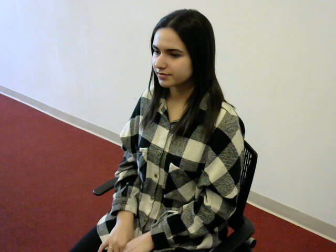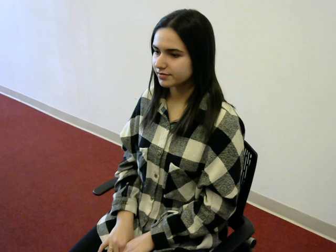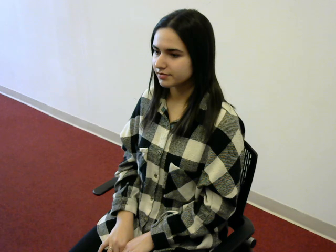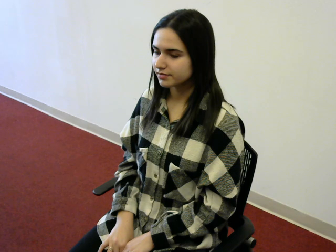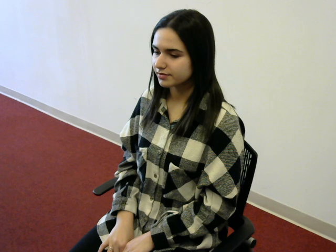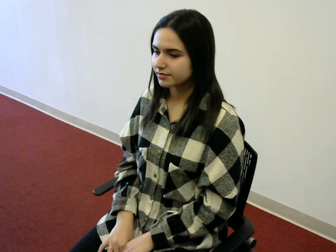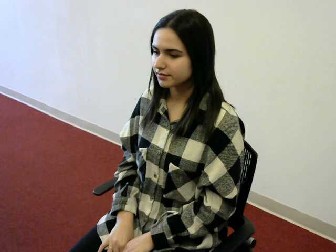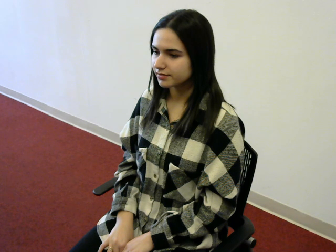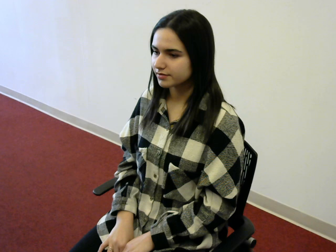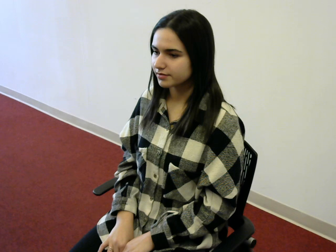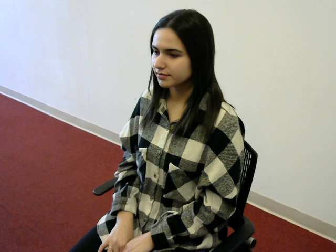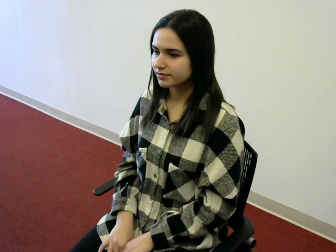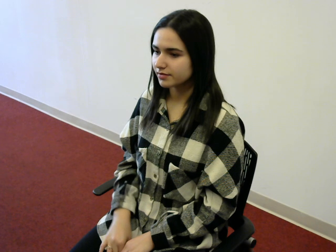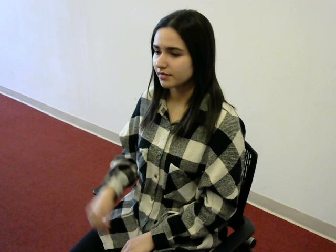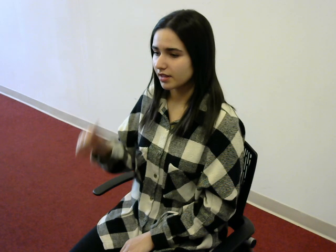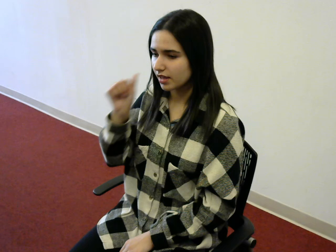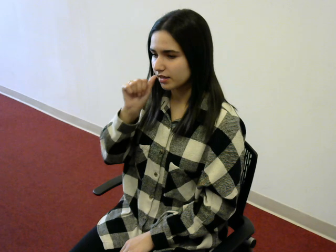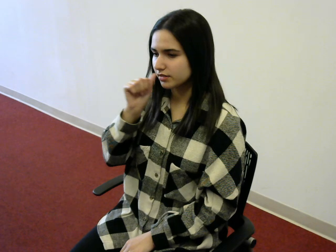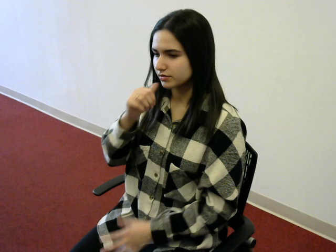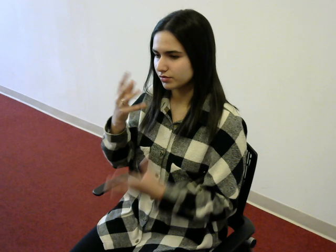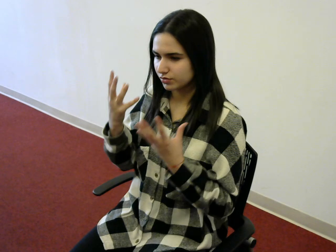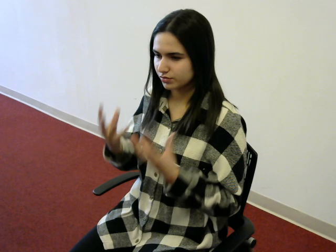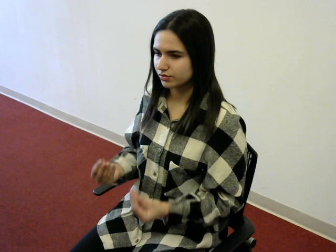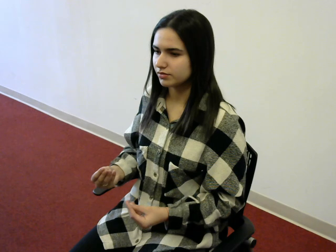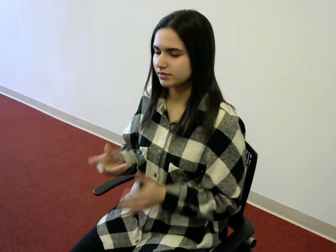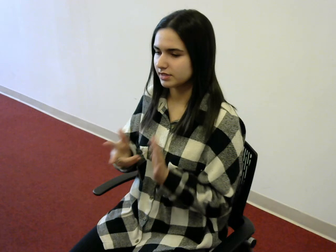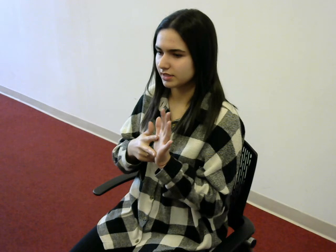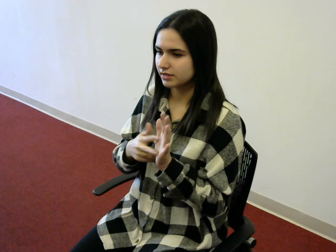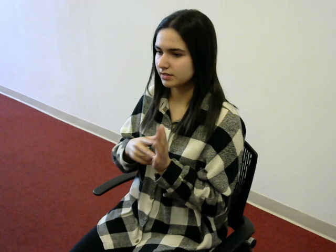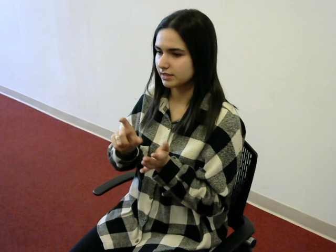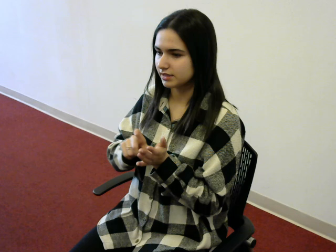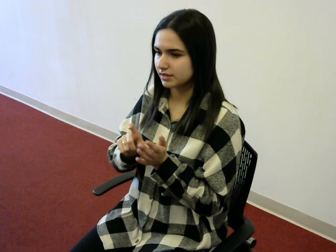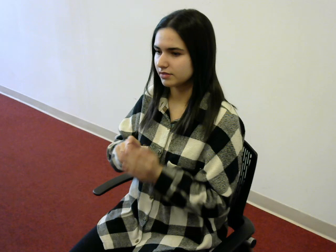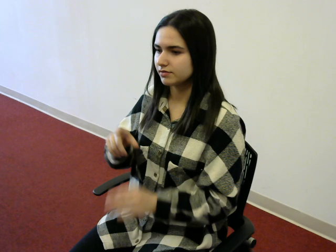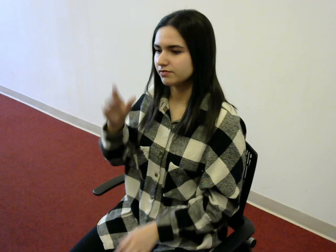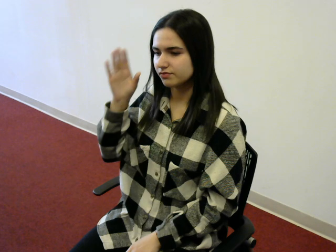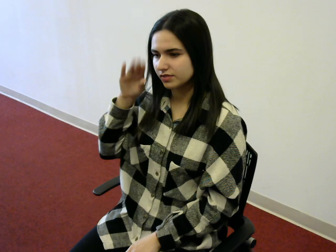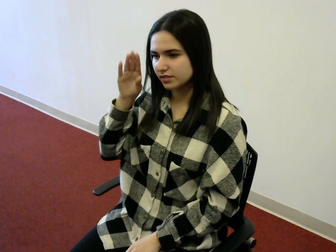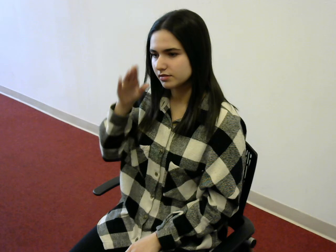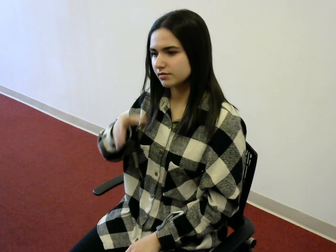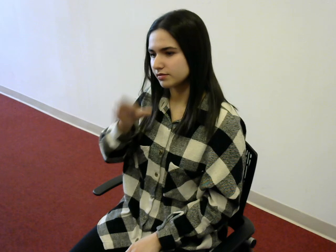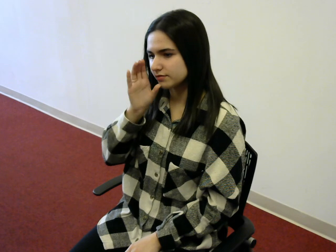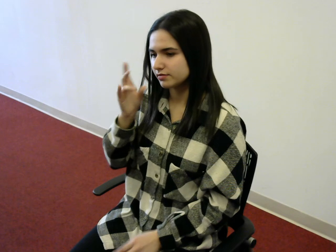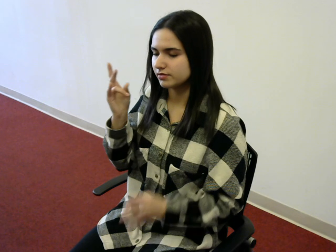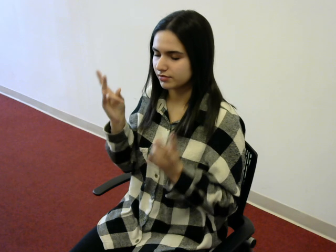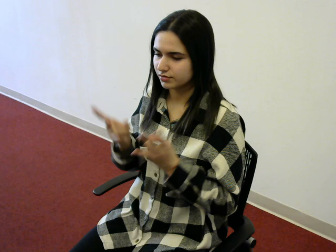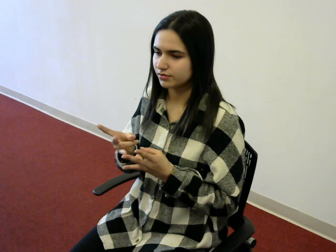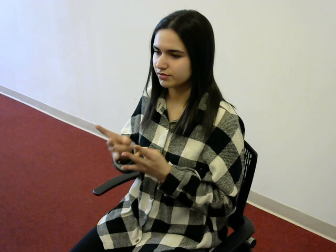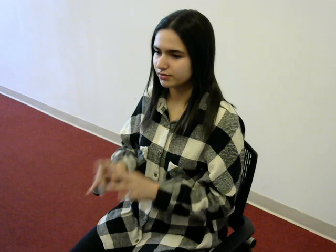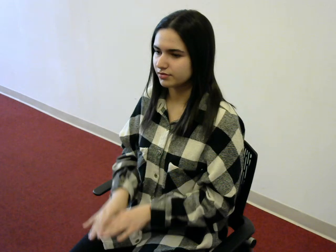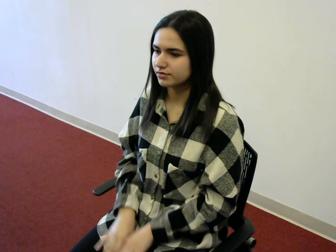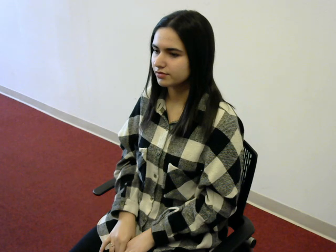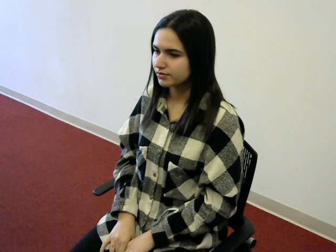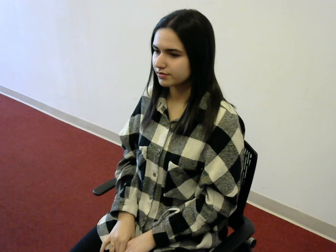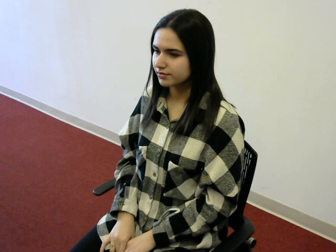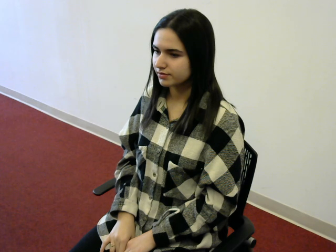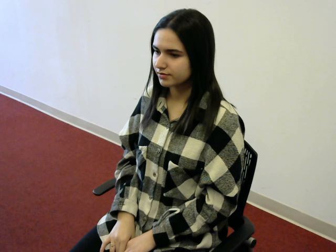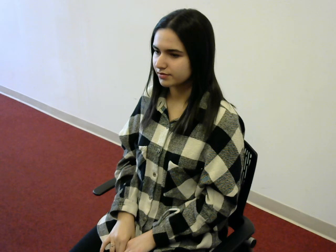Hər gün 8 stəkan su içmək lazımdır